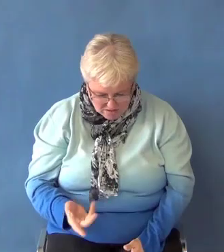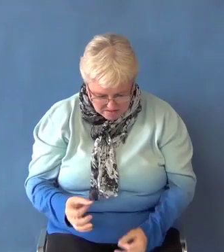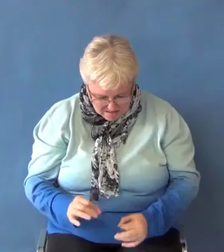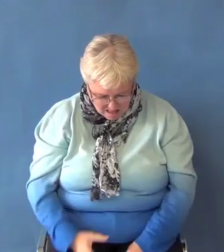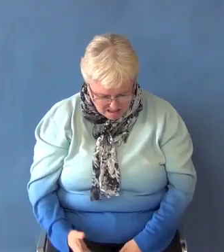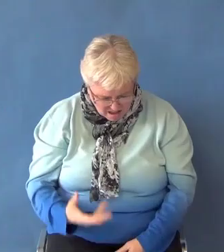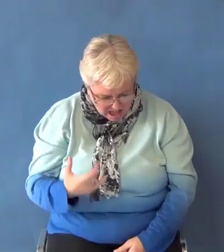Dziwne, sklep.